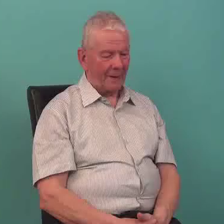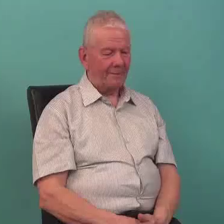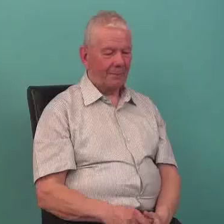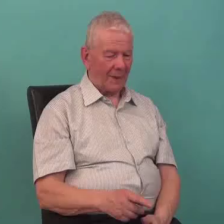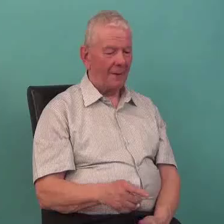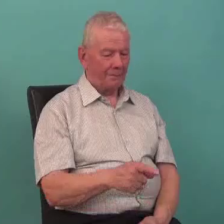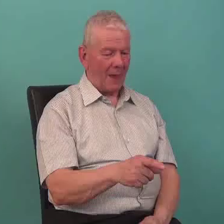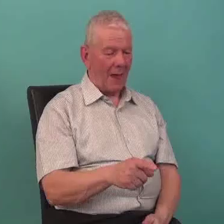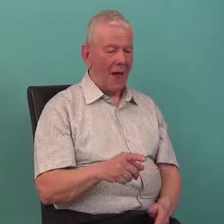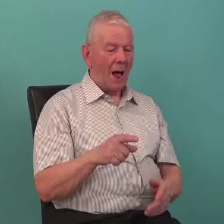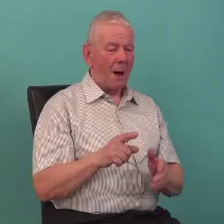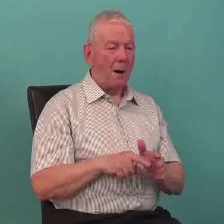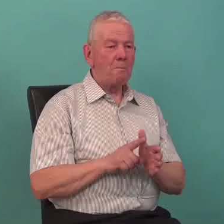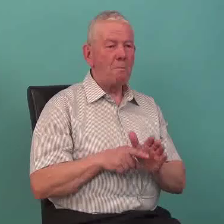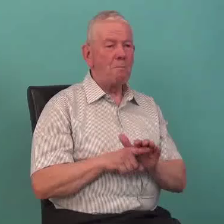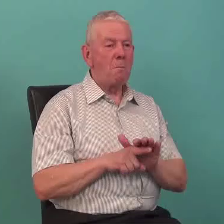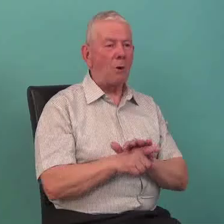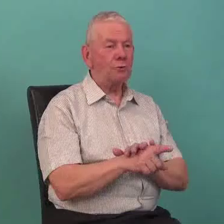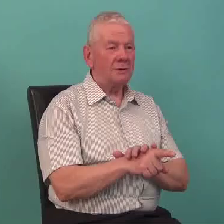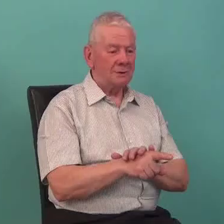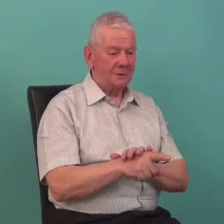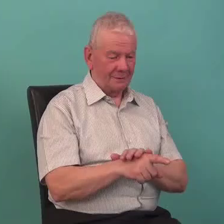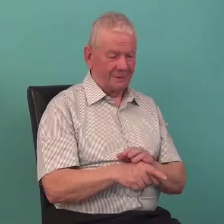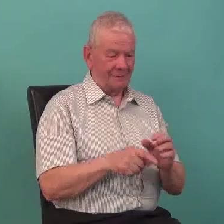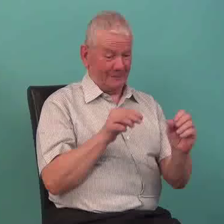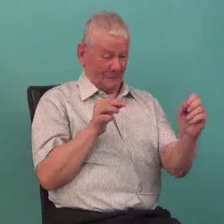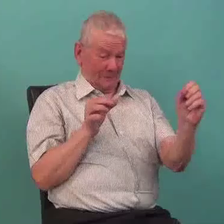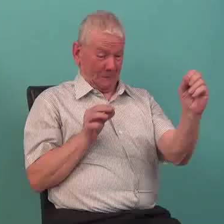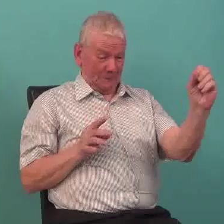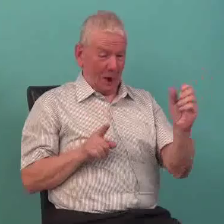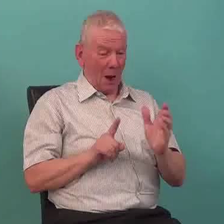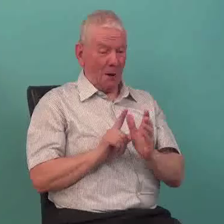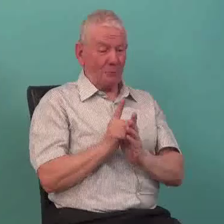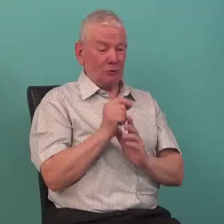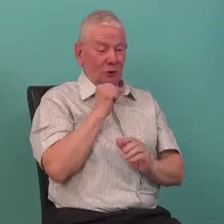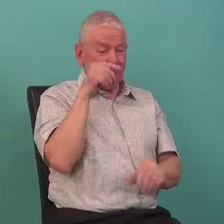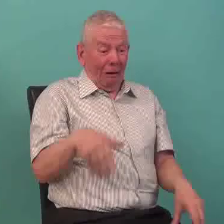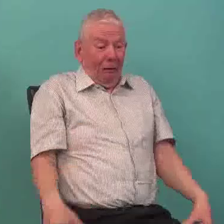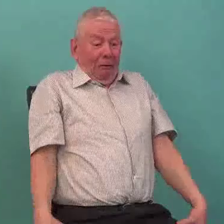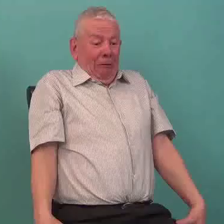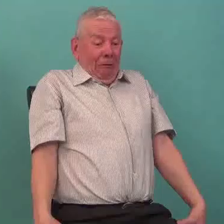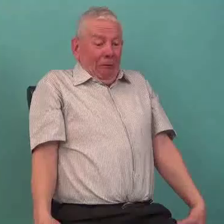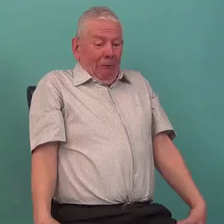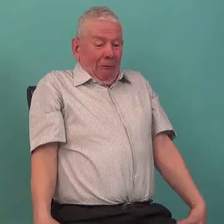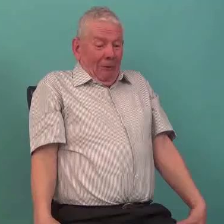Mysz strzela z łuku, a starsza mysz stoi na baczność i boi się.